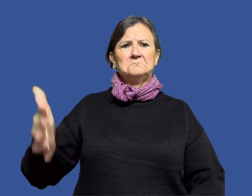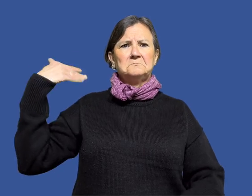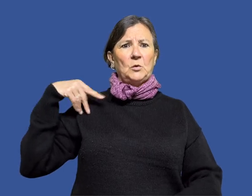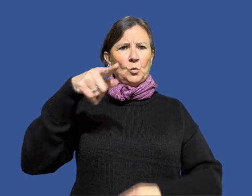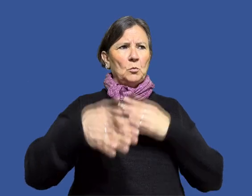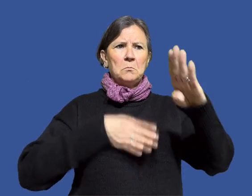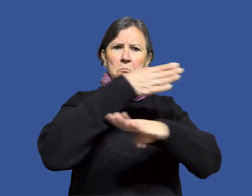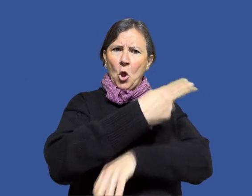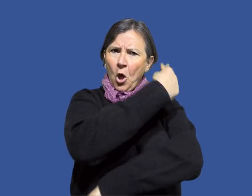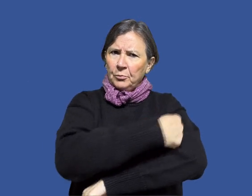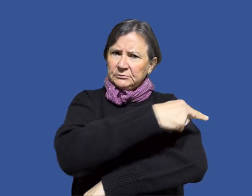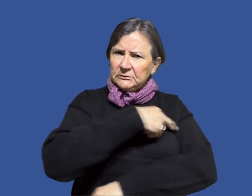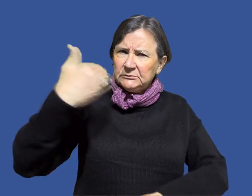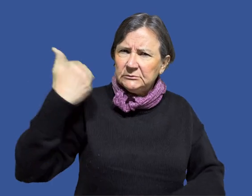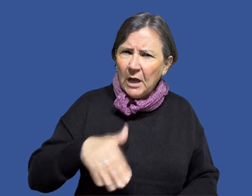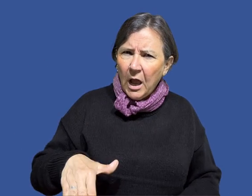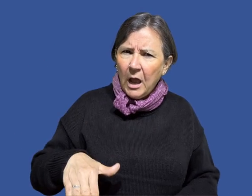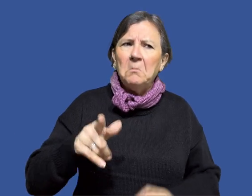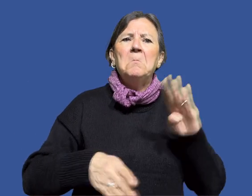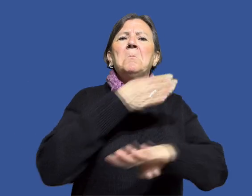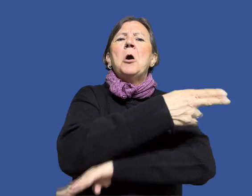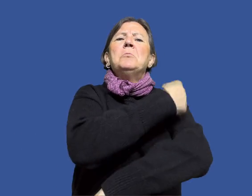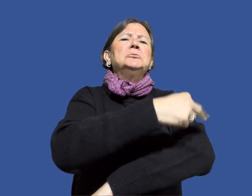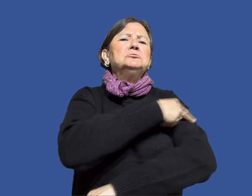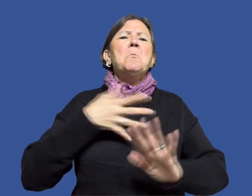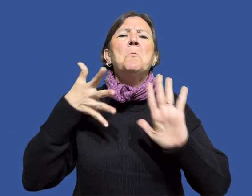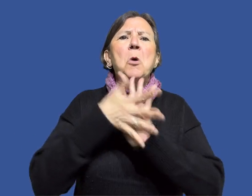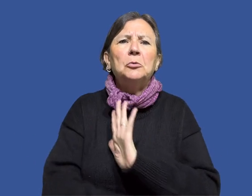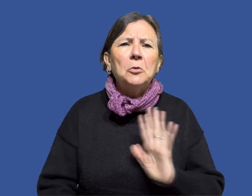Ja has anat a l'hospital? Per quin motiu?